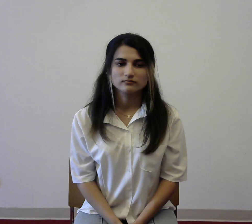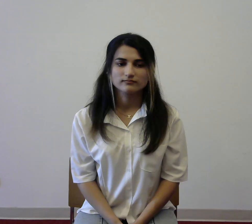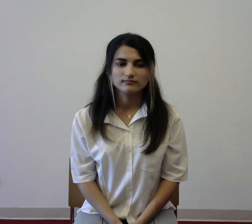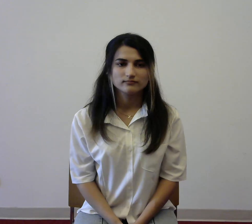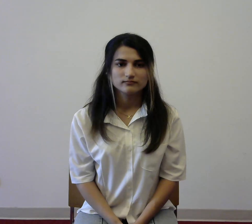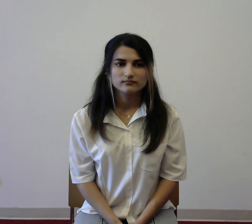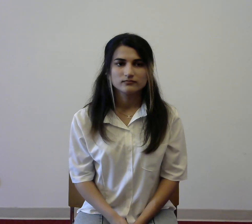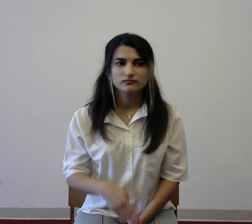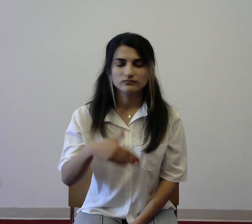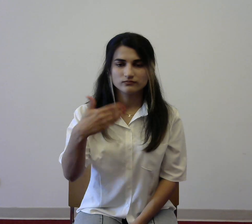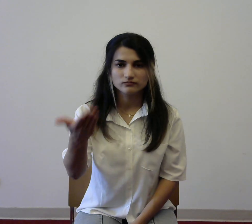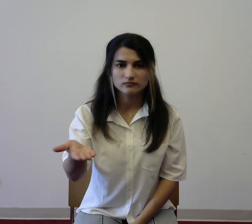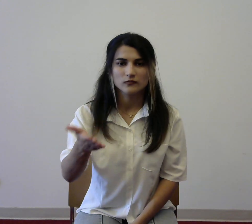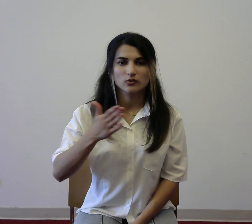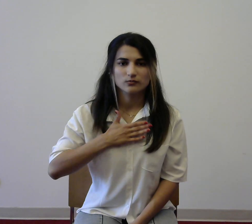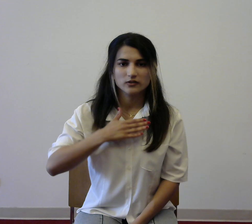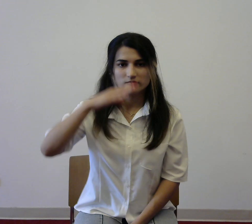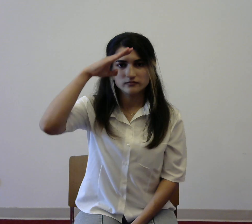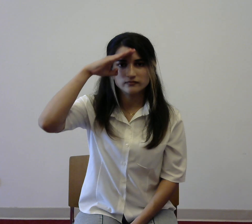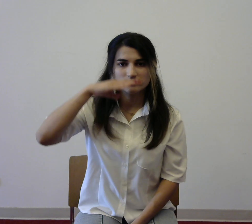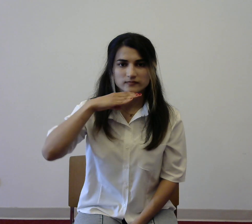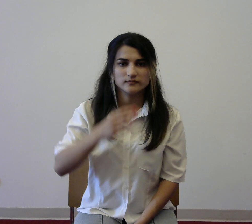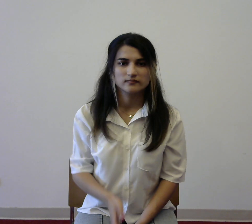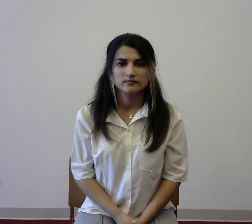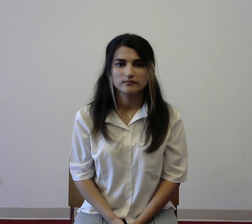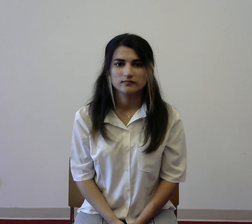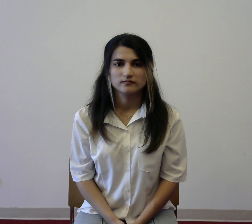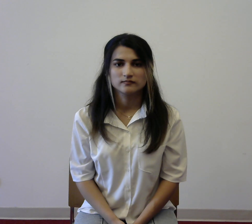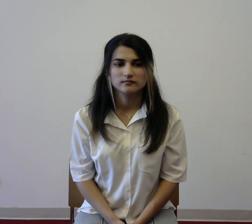Bu mənim atamdır